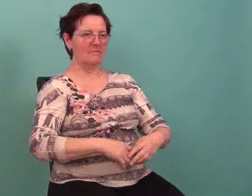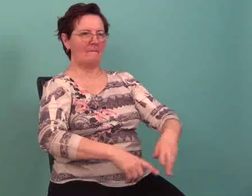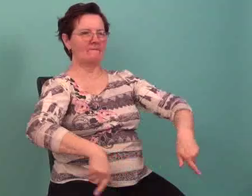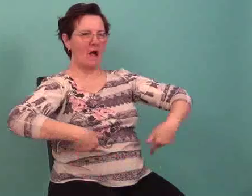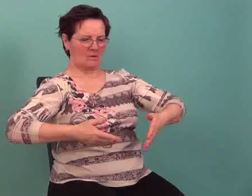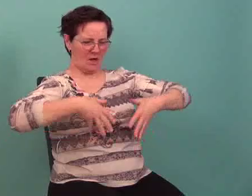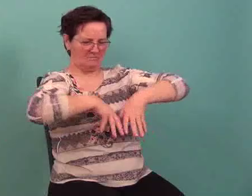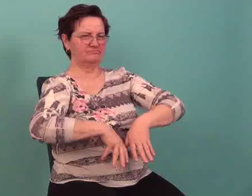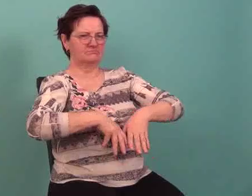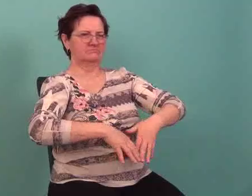W fartuchu na brzuchu jest już pełno owoców.